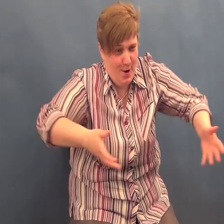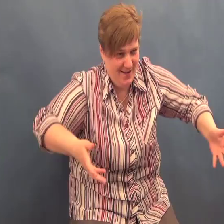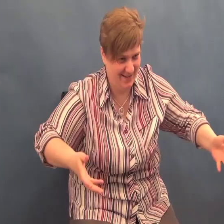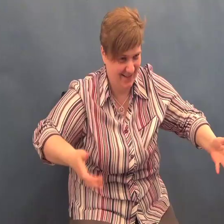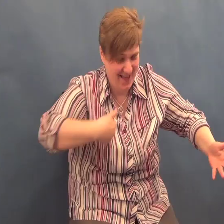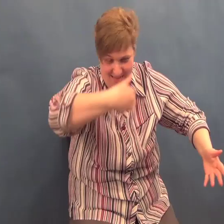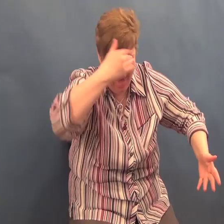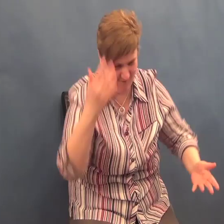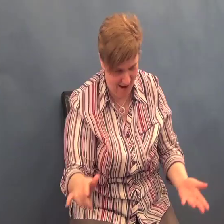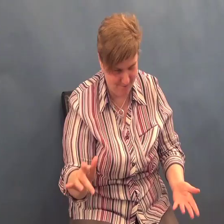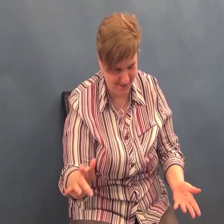Tak naprawdę nie wiem, co było w środku.